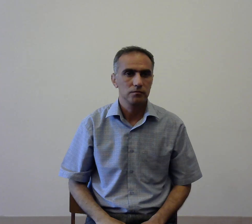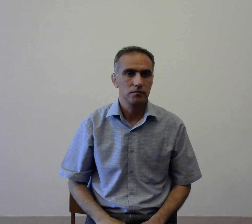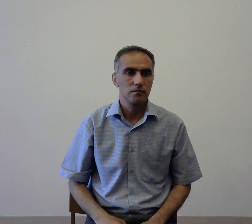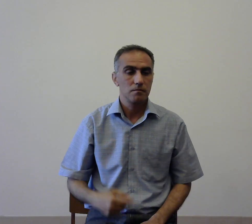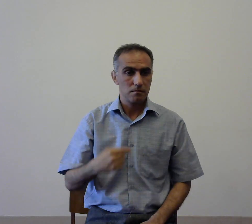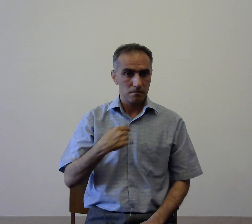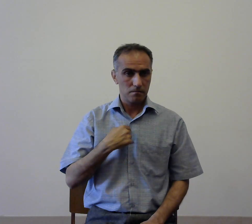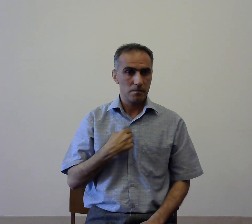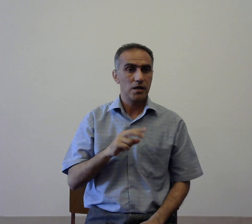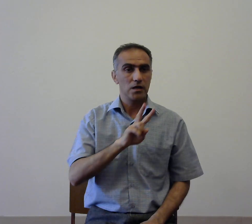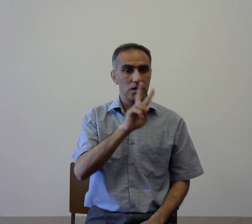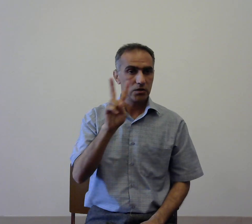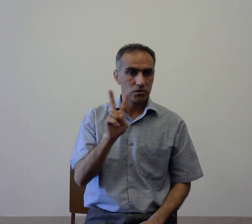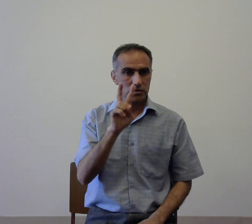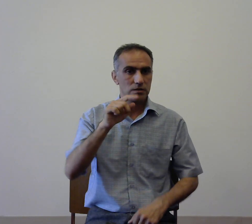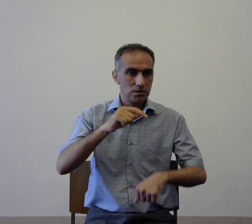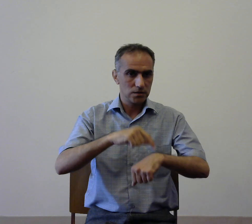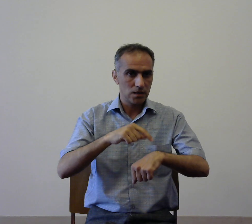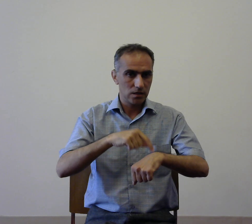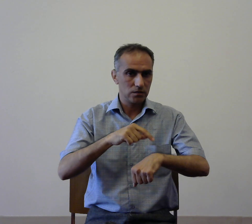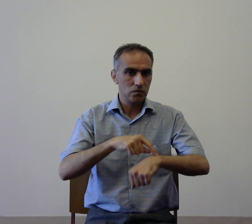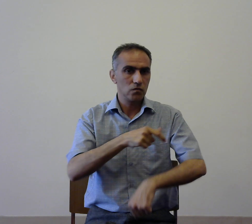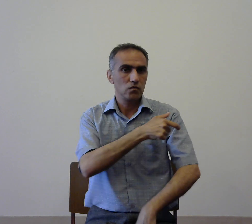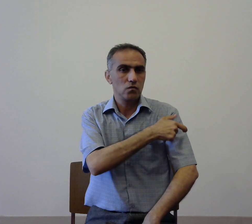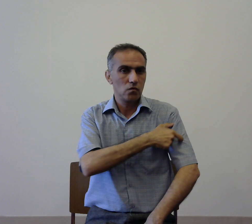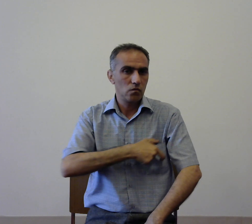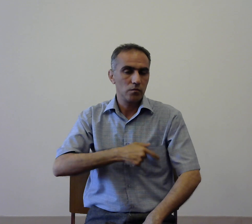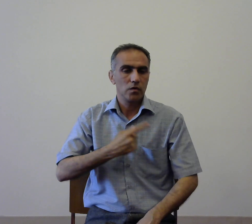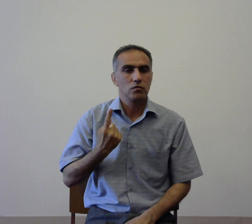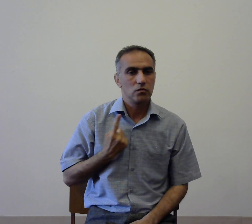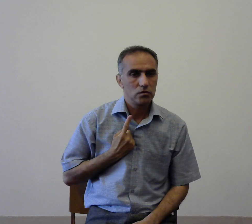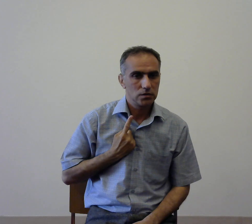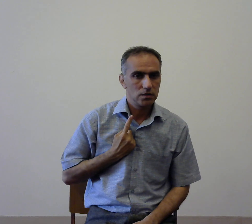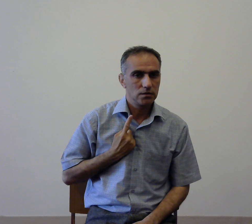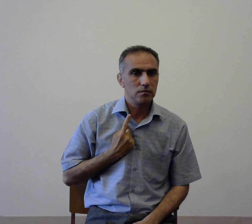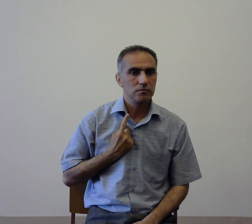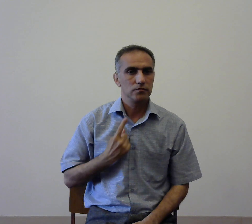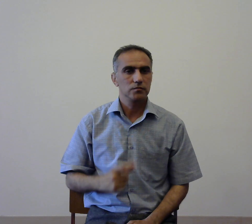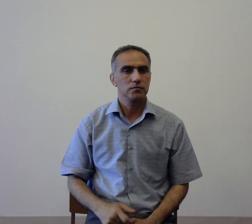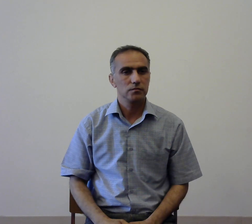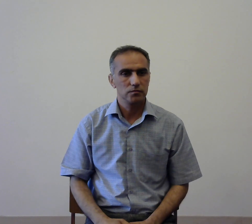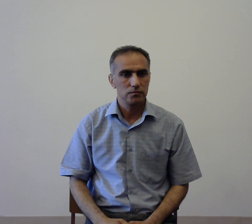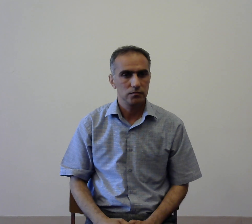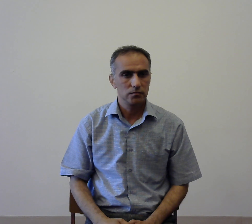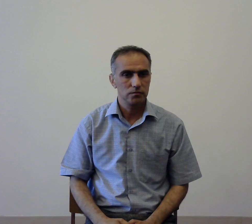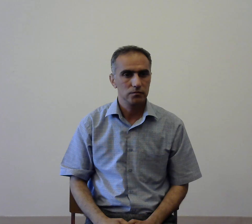Mən iki saatdır növbədə gözləyirəm